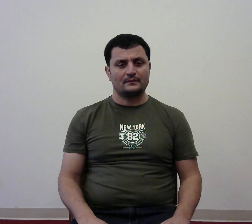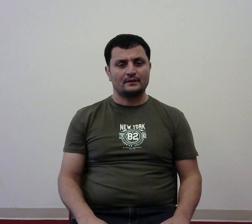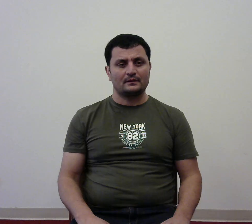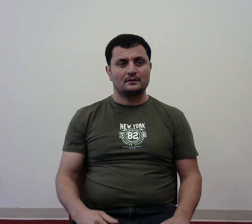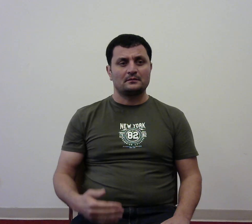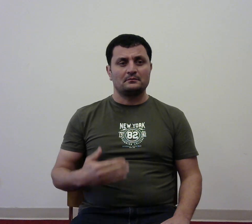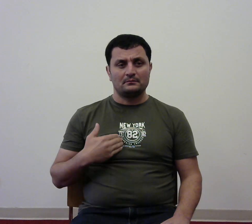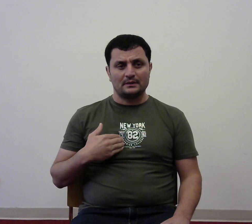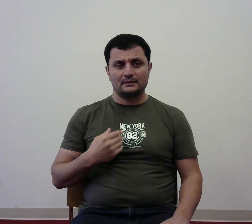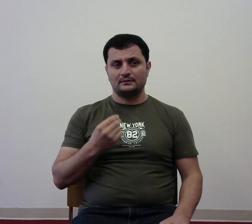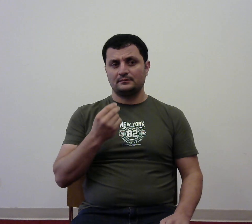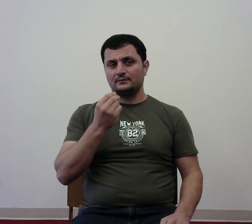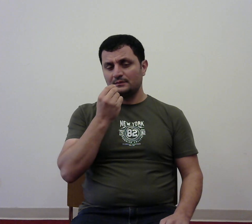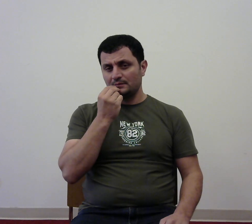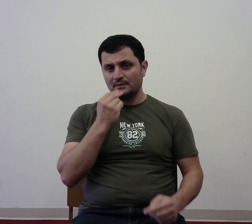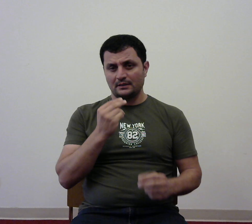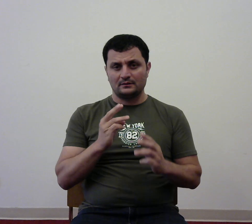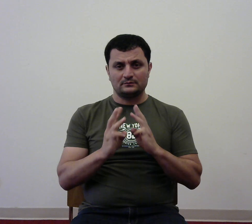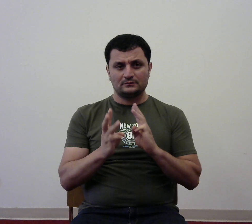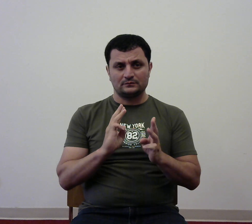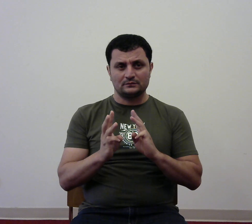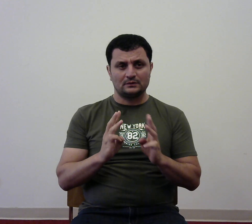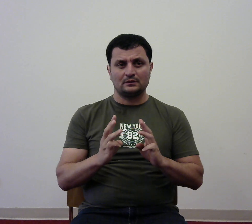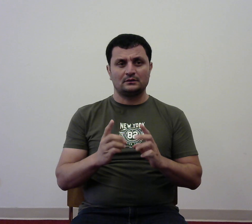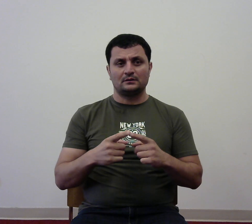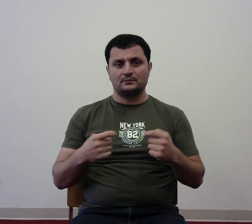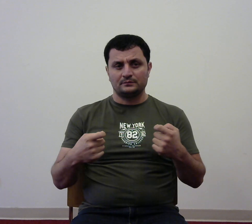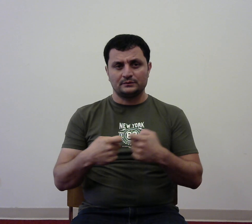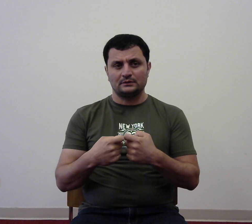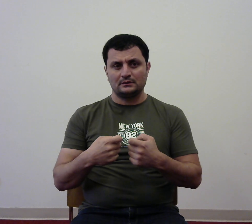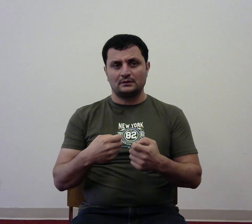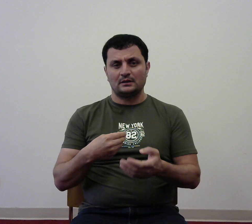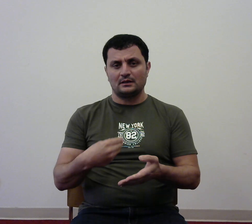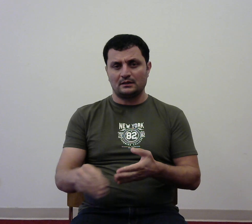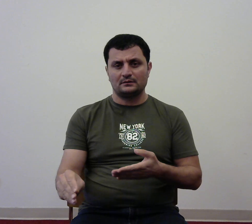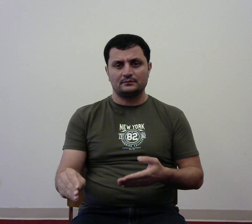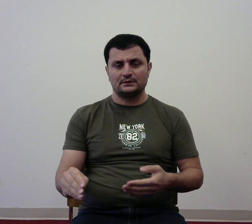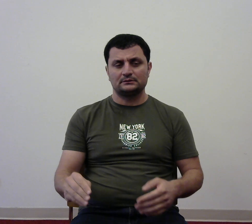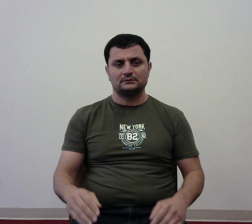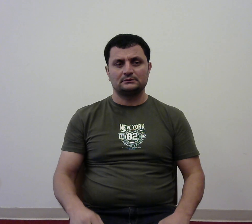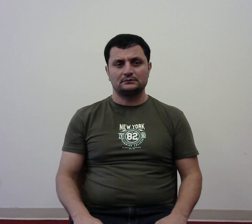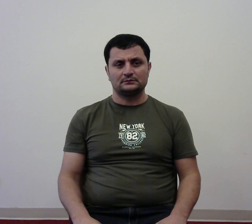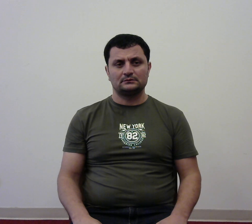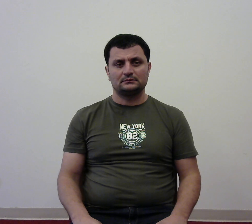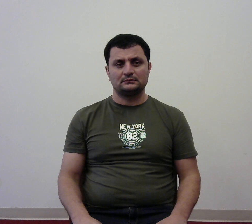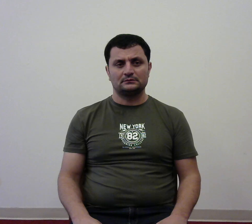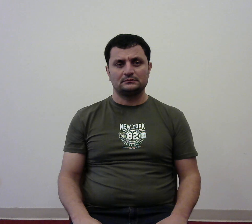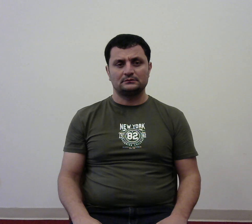Mən mətbəx üçün qab almalıyam